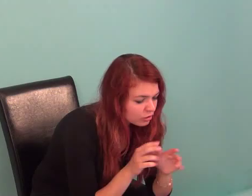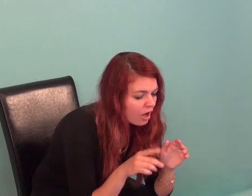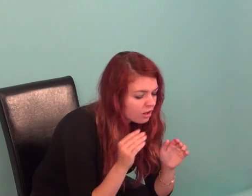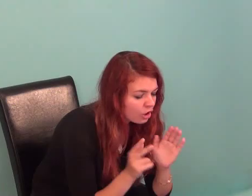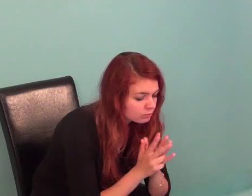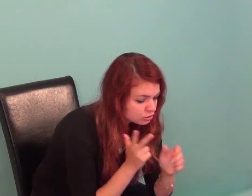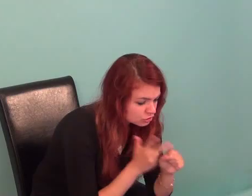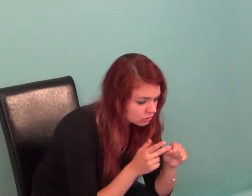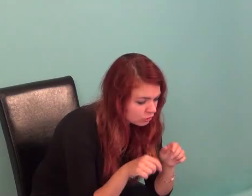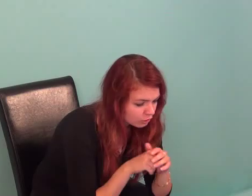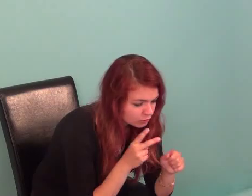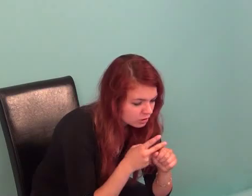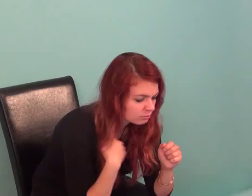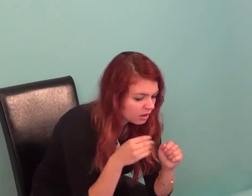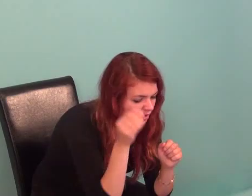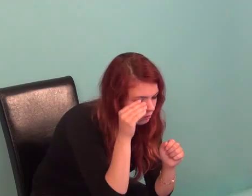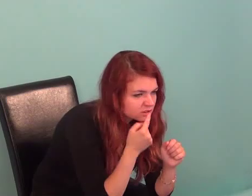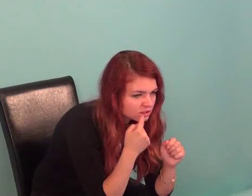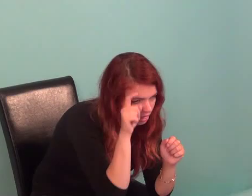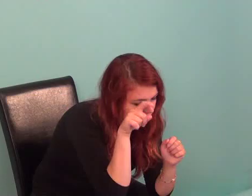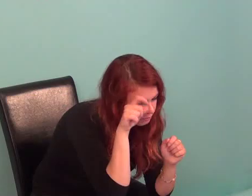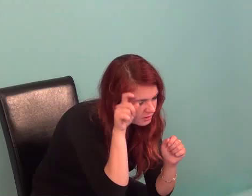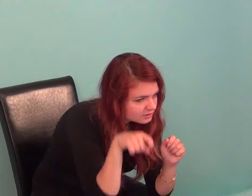A jeszcze od osiemnastej trzydzieści do dwudziestej mam naukę języka niemieckiego.